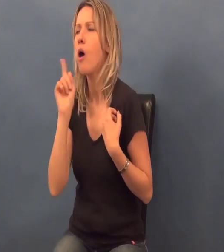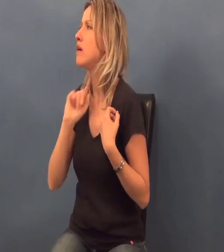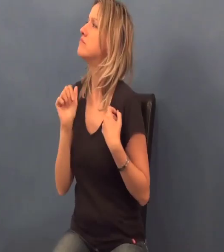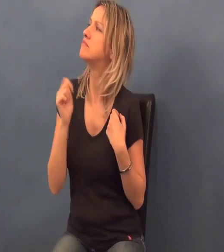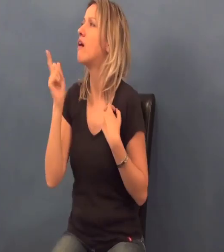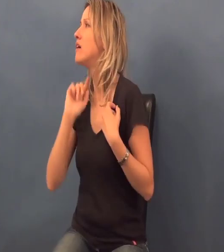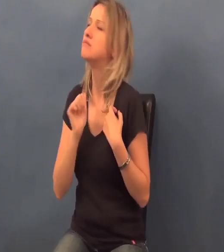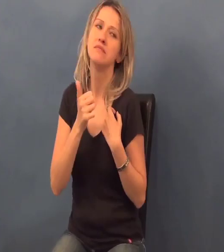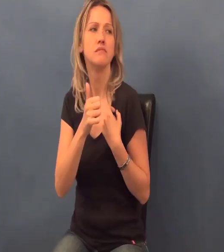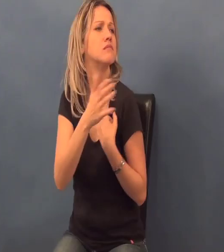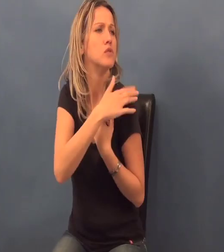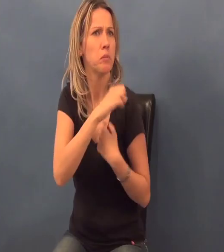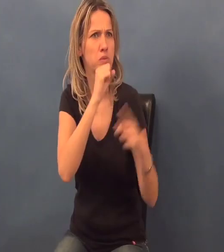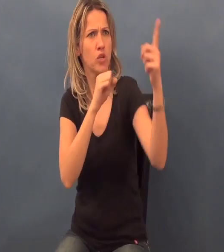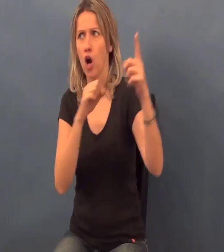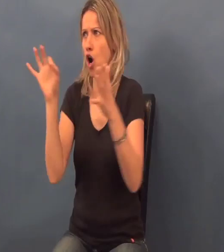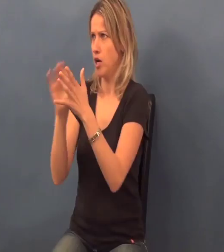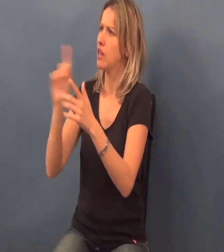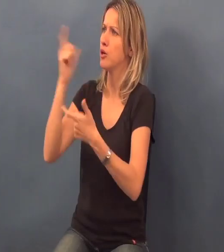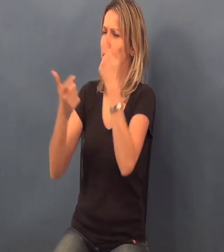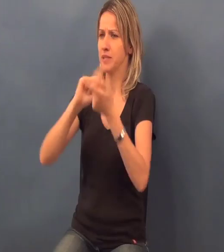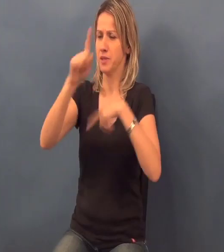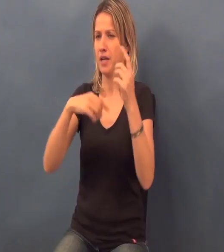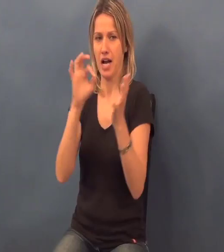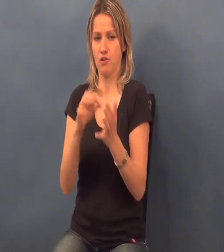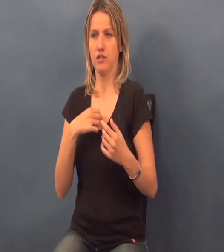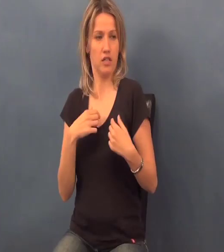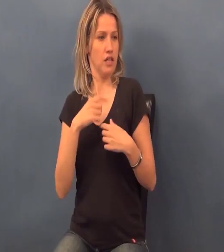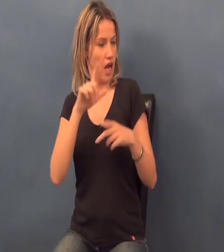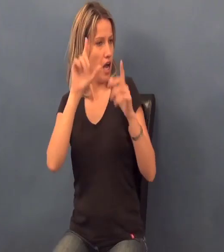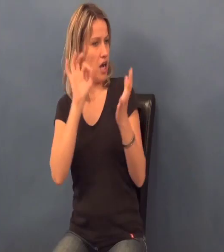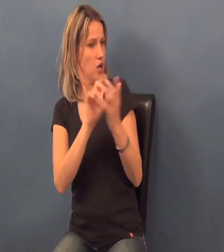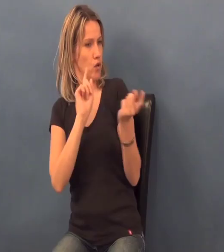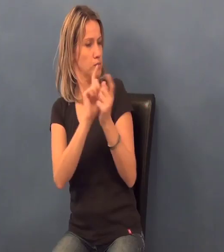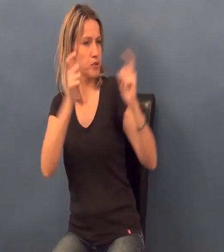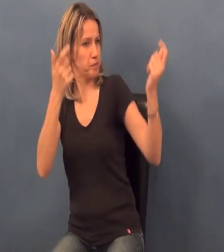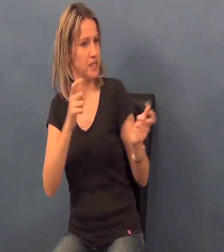Udaje, że przechodzi tu przypadkiem, akurat z naprzeciwka idzie babcia. Woła go, prosi, by zrobić naprawę, wymienić szybę. Takie jakby przypadkowe spotkanie.